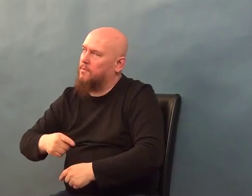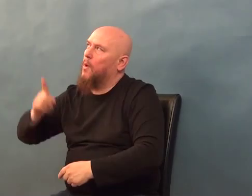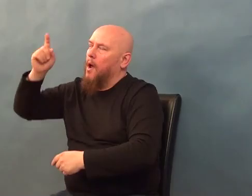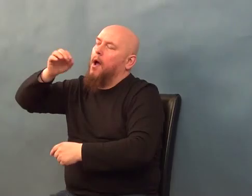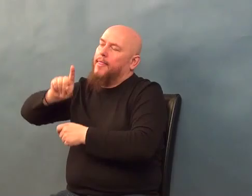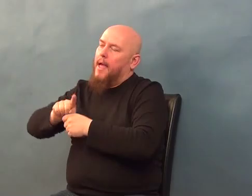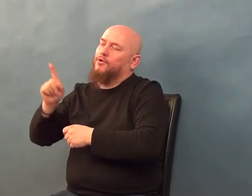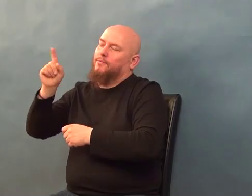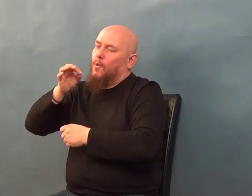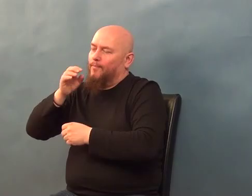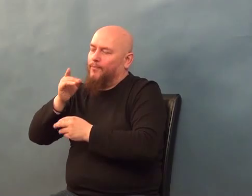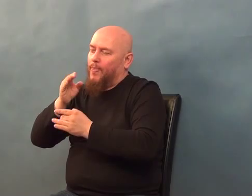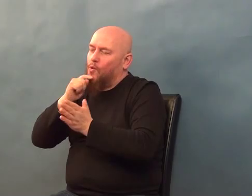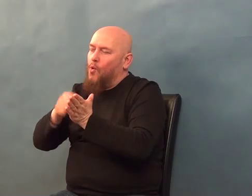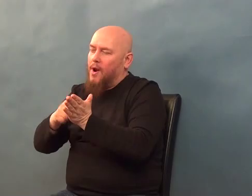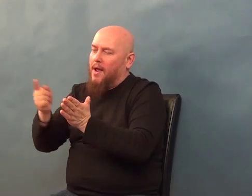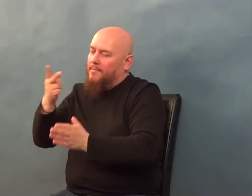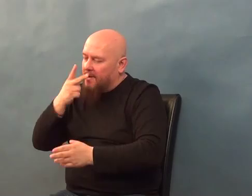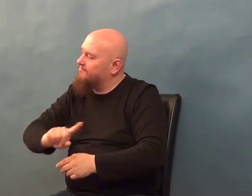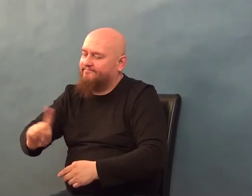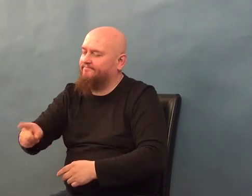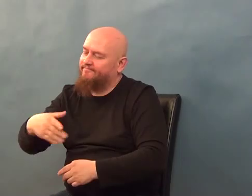Tak samo kura z góry mówi, że kot nie może tam przychodzić.